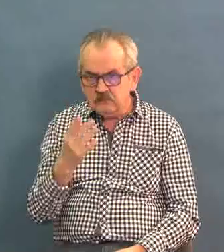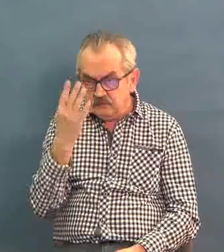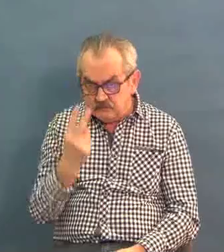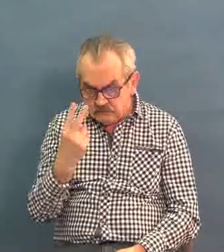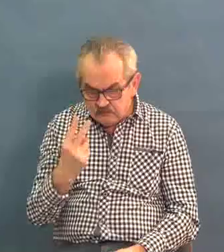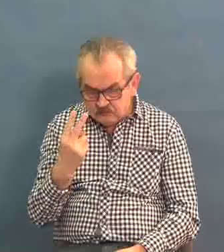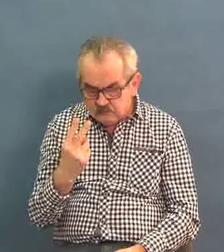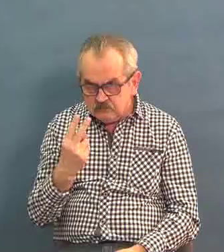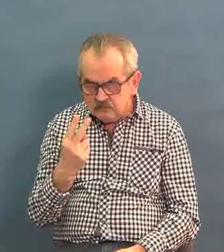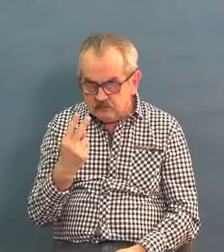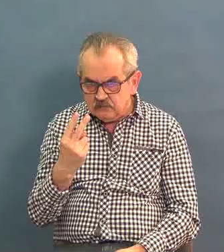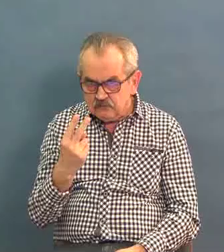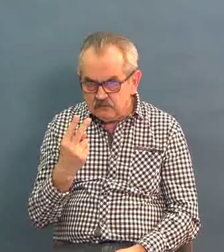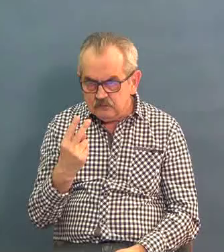Drugiego?